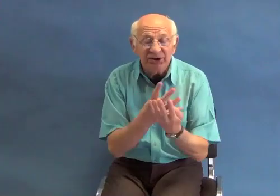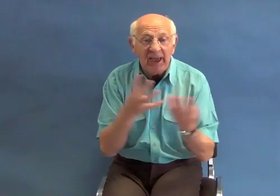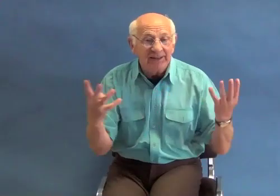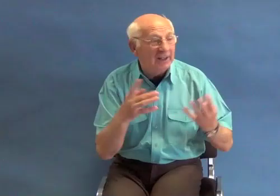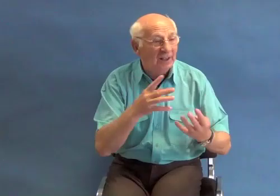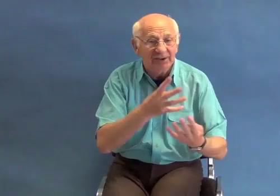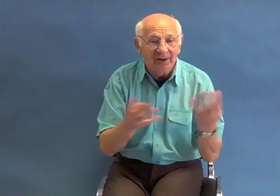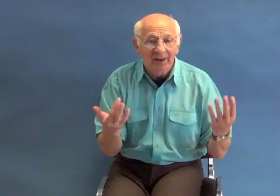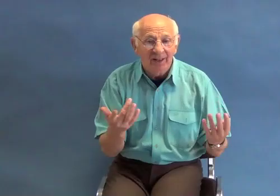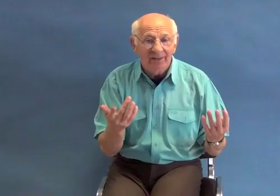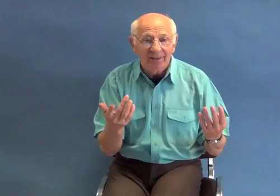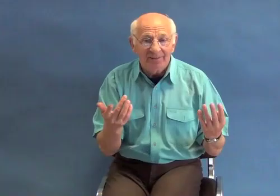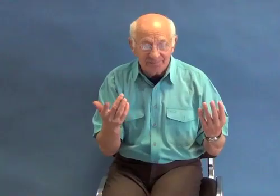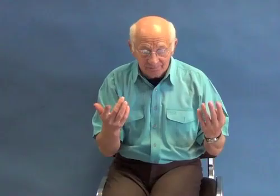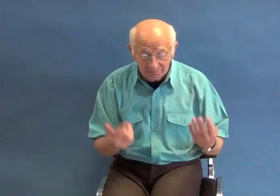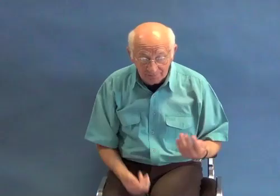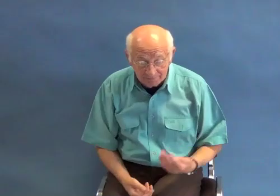Siatka, siatka.